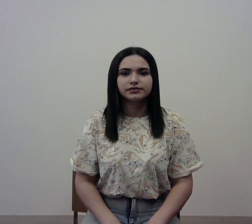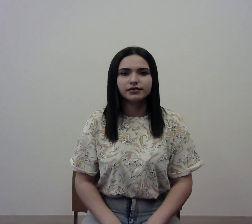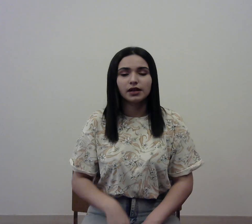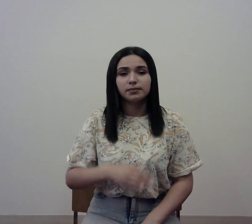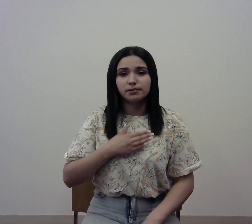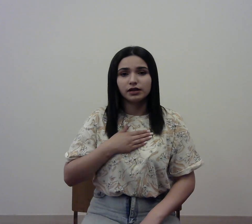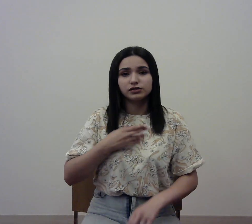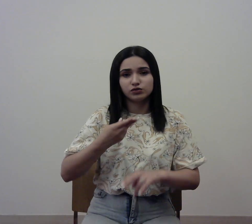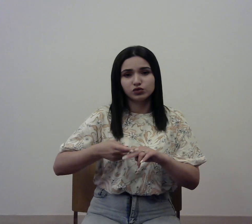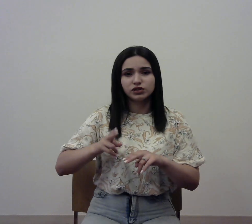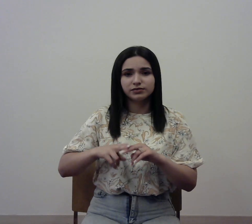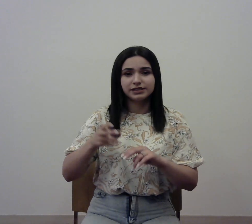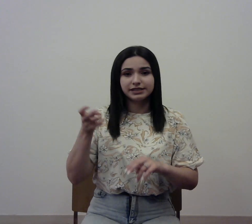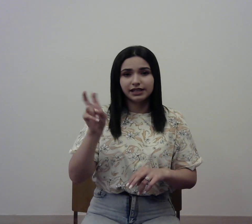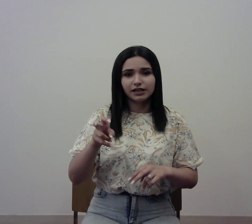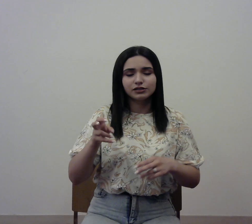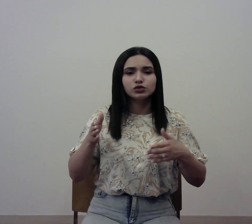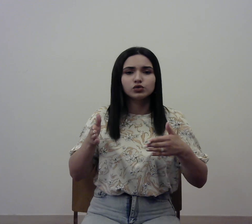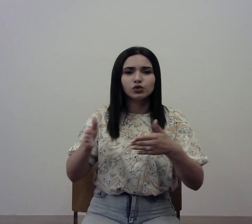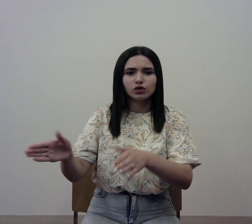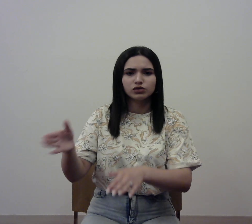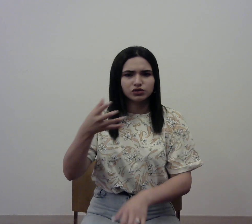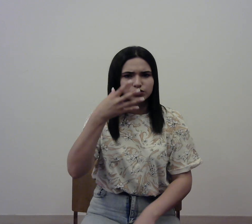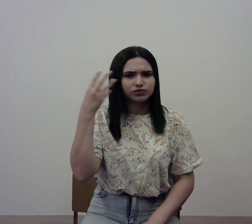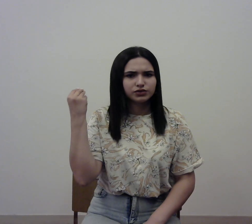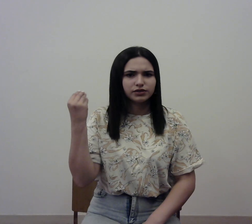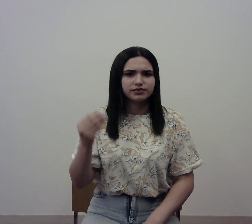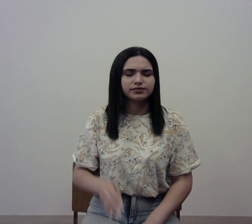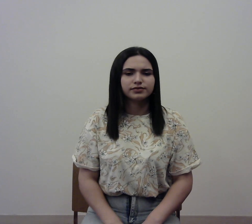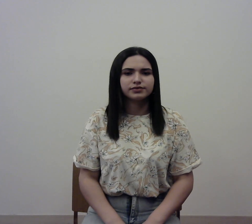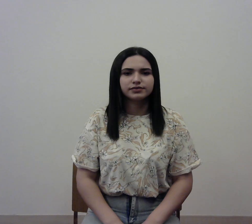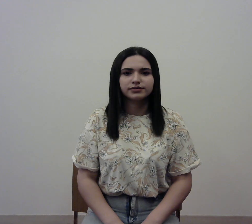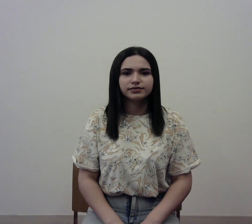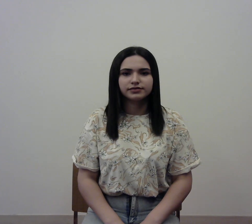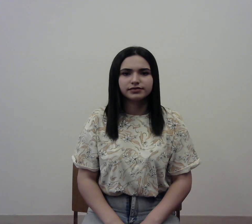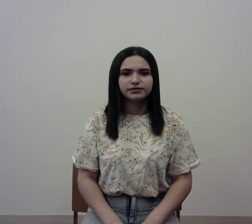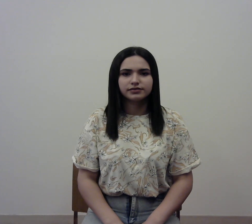Mən bura gələn yolu unutmuşam